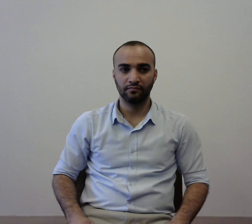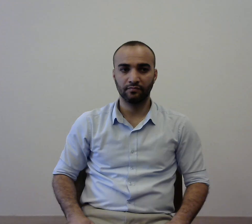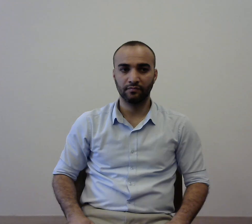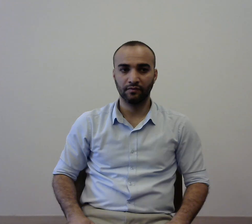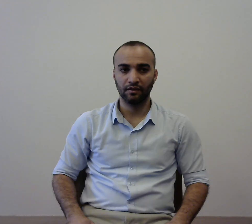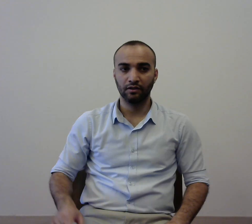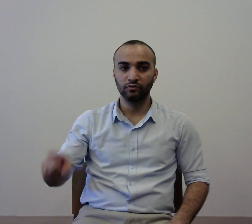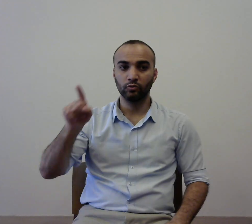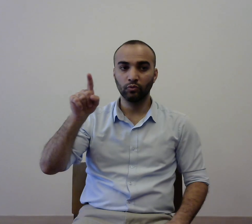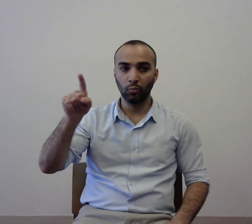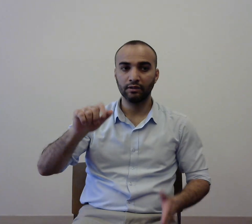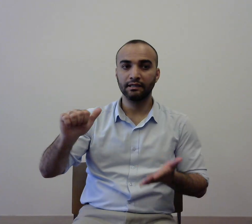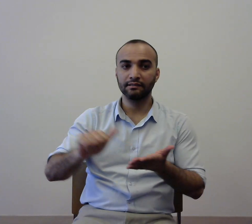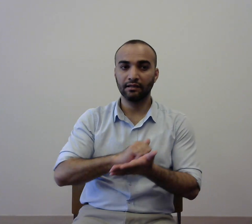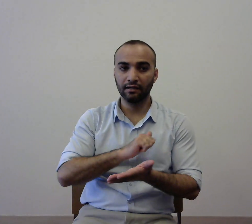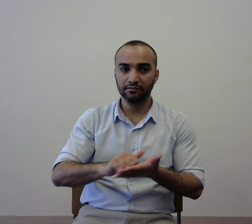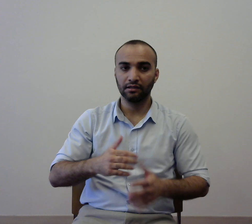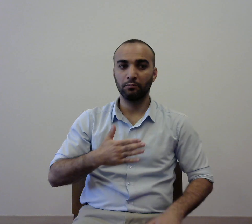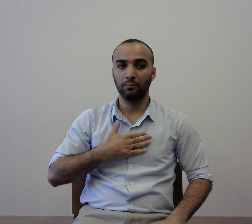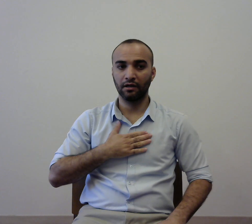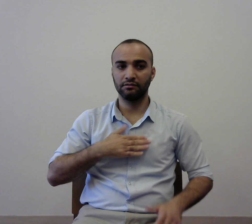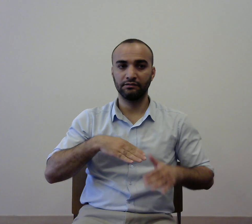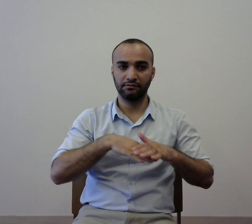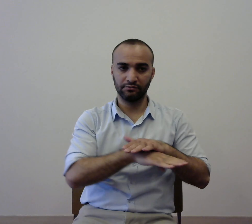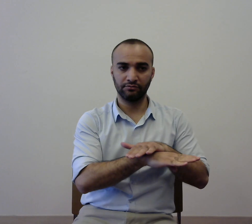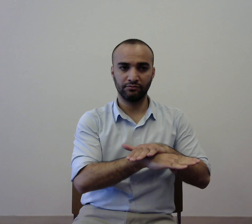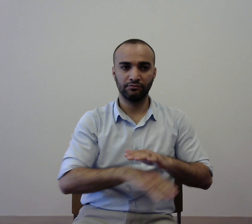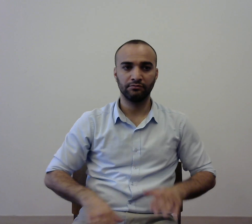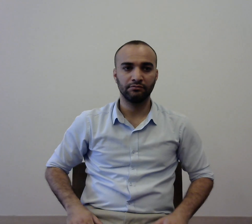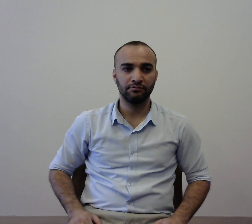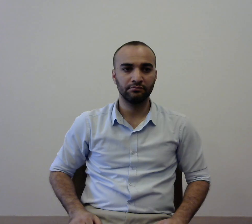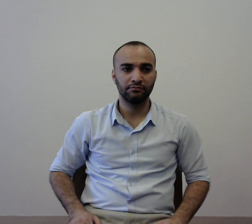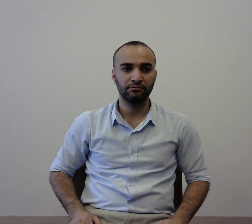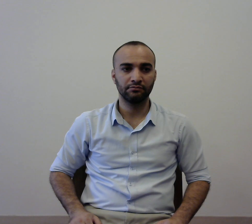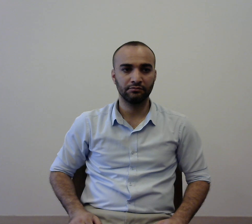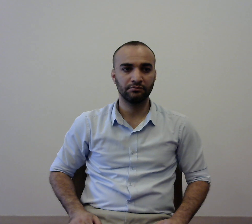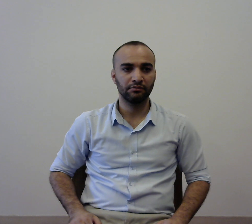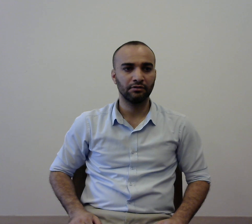Onun sənədləri məndədir